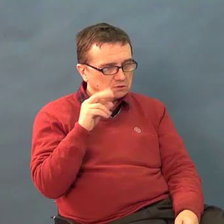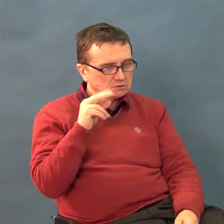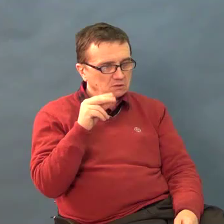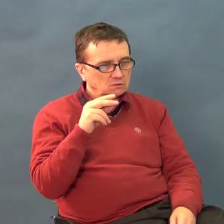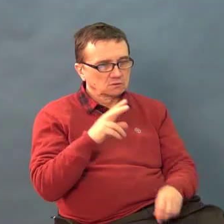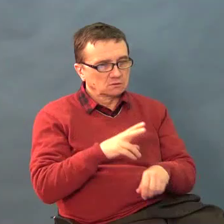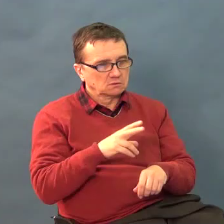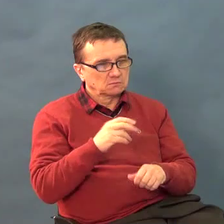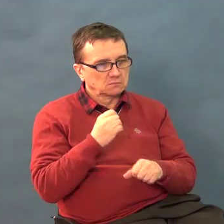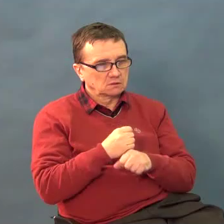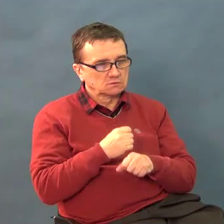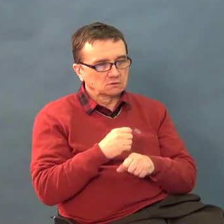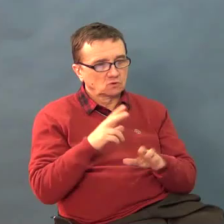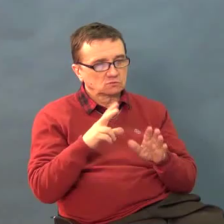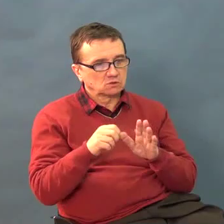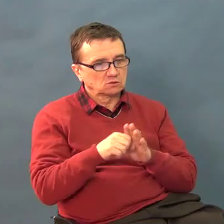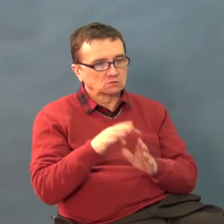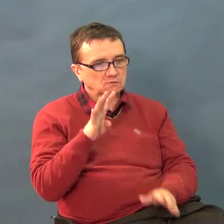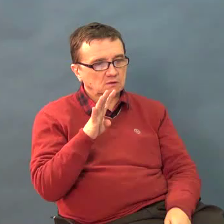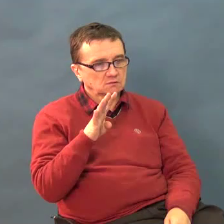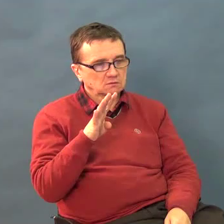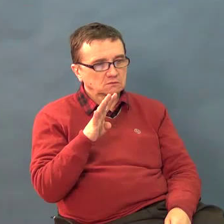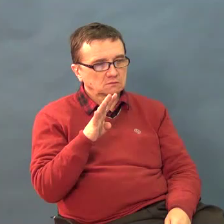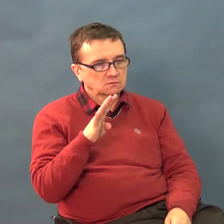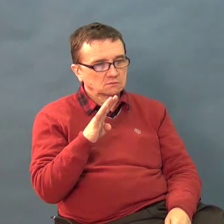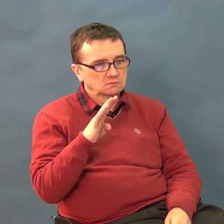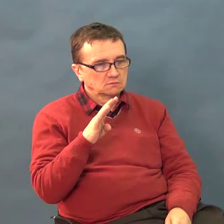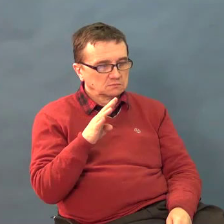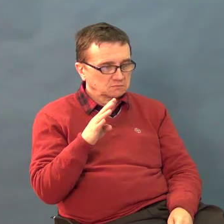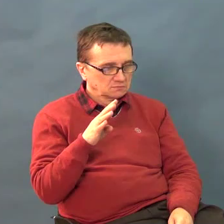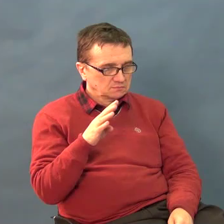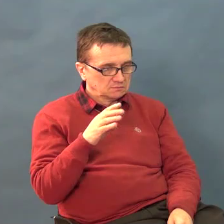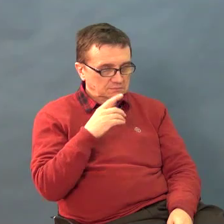W poniedziałek praca od ósmej do czwartej.